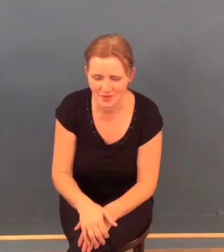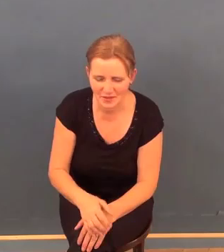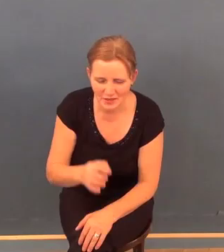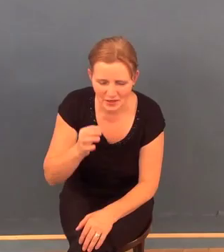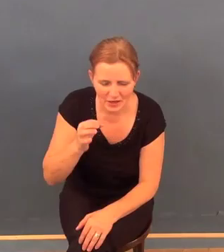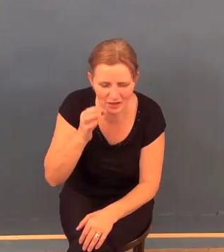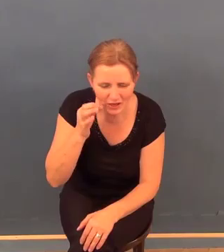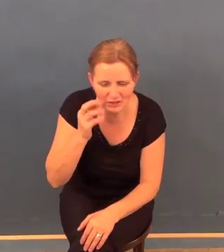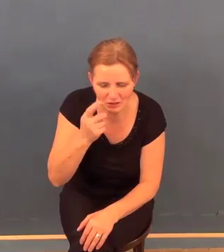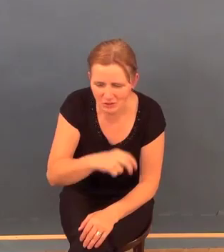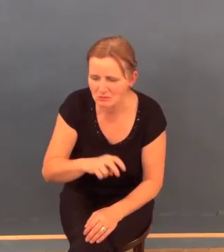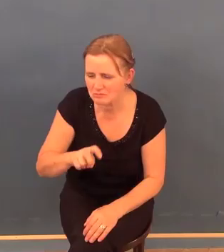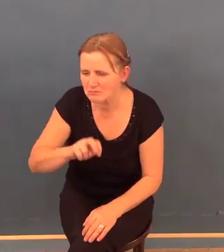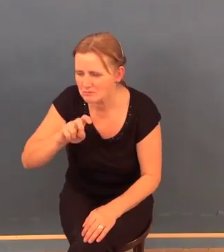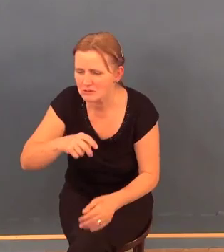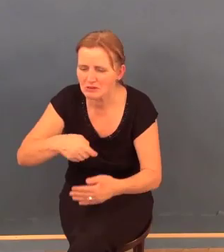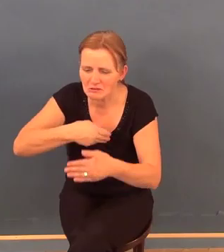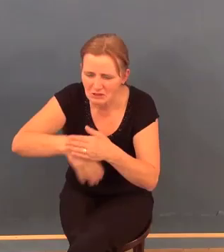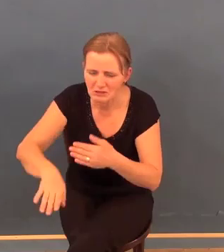Kot wychodzi.